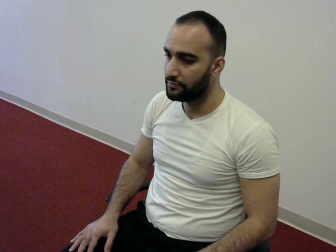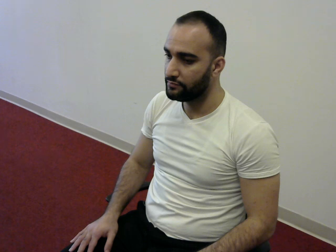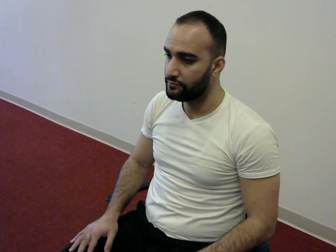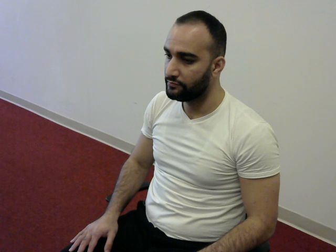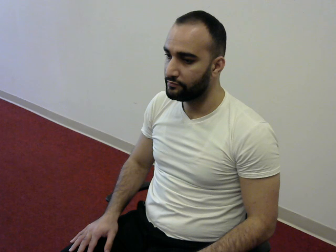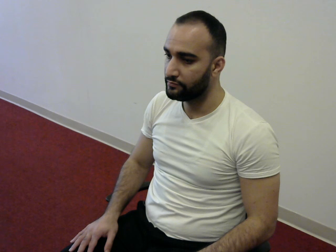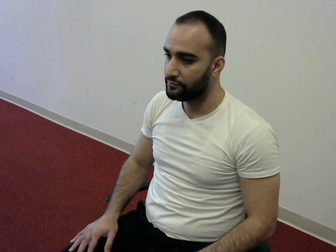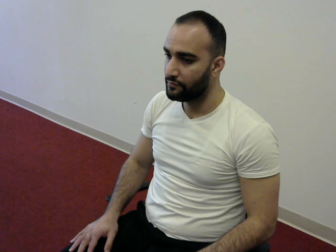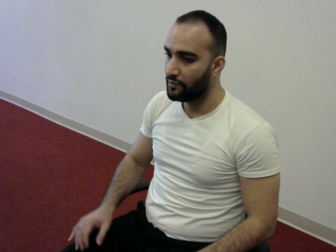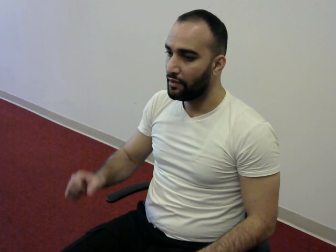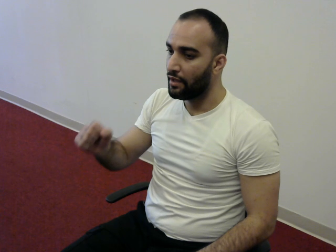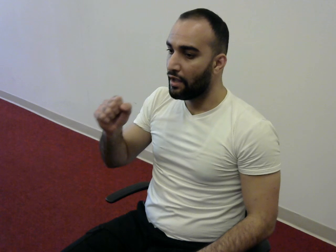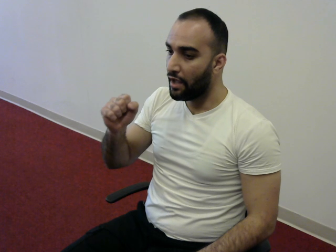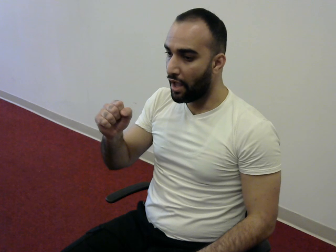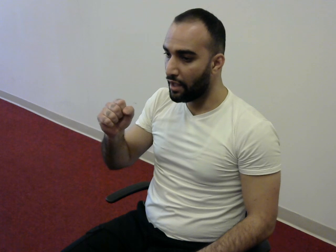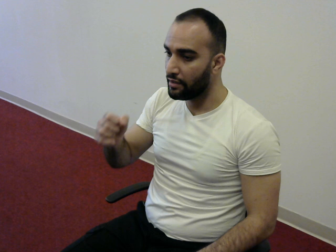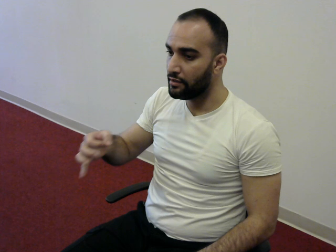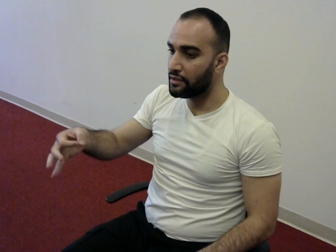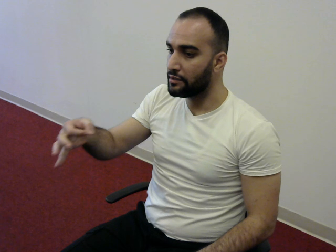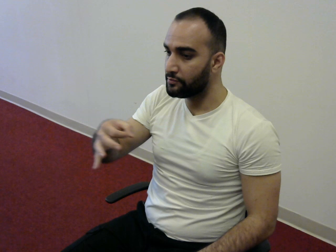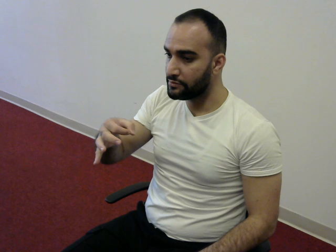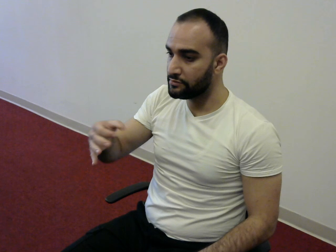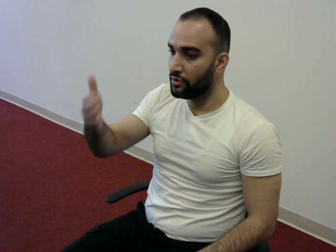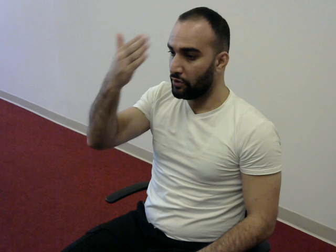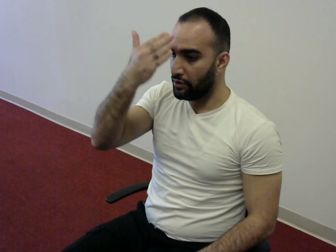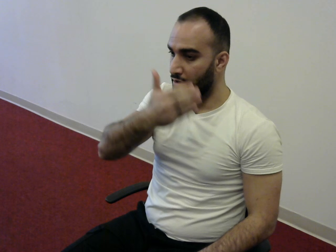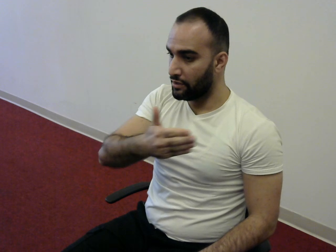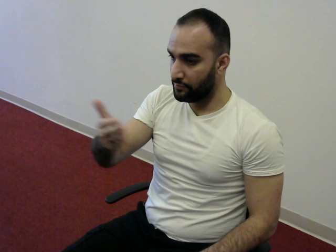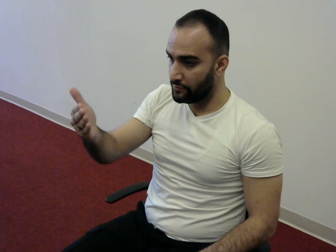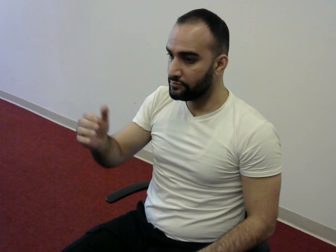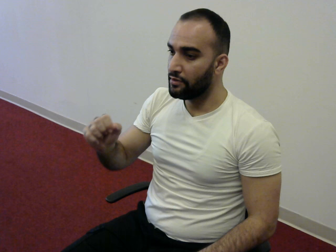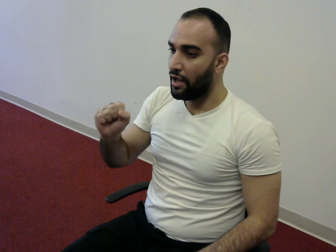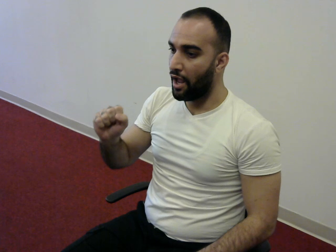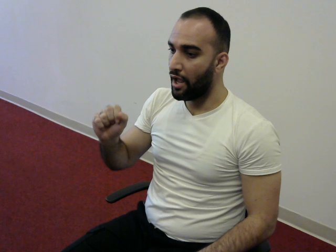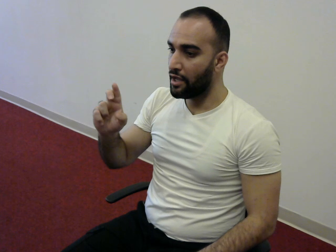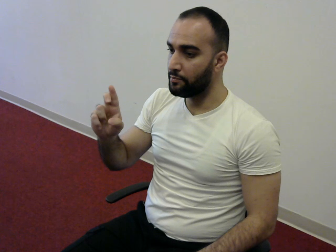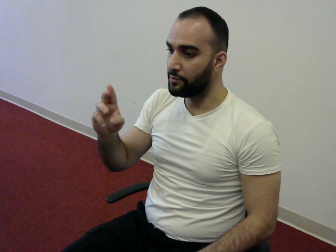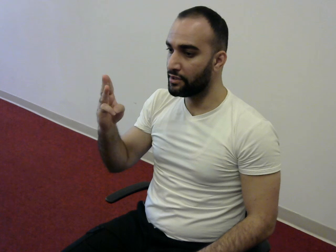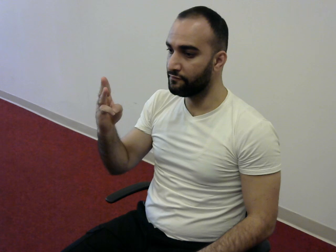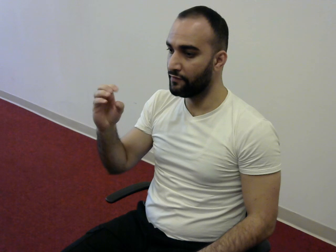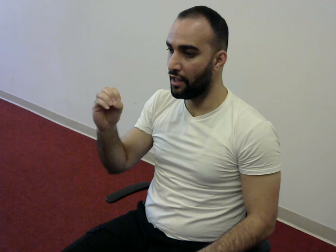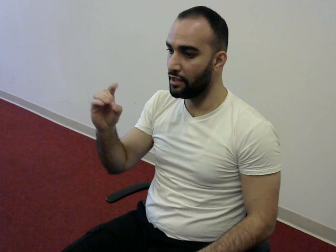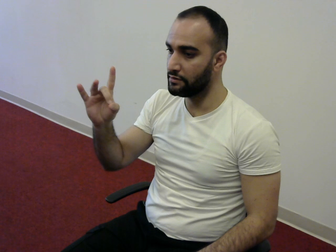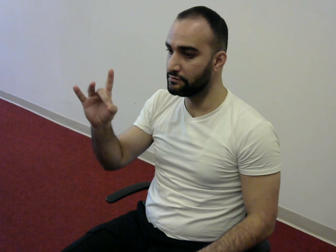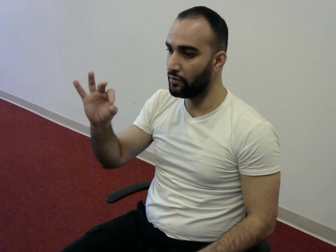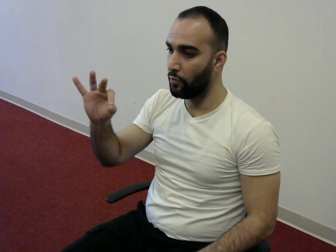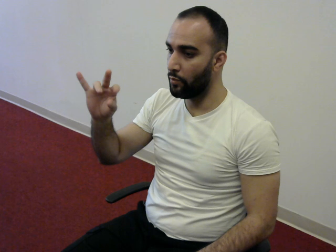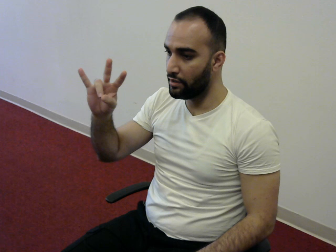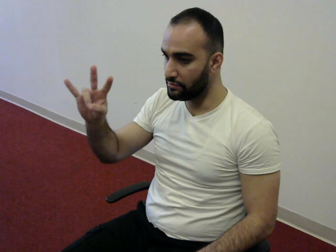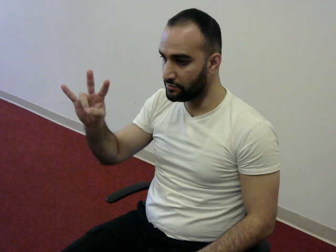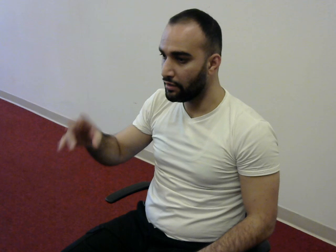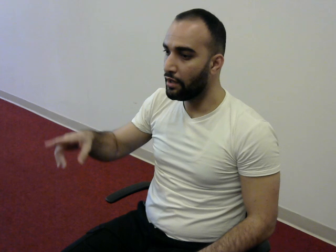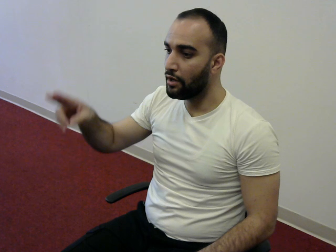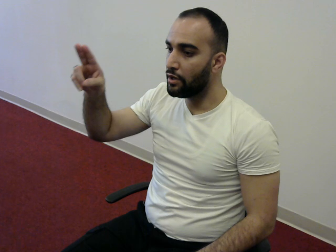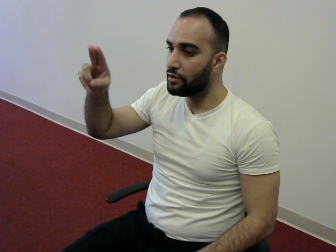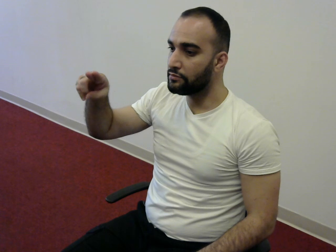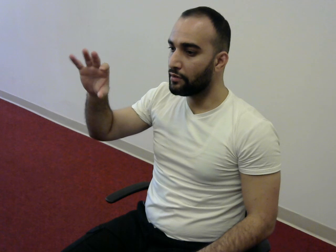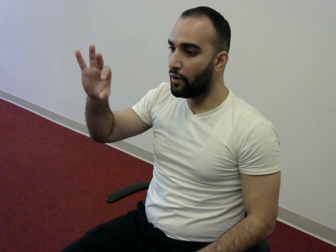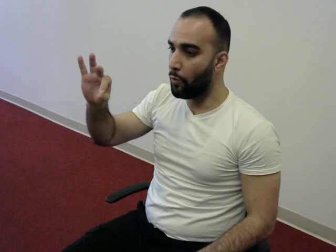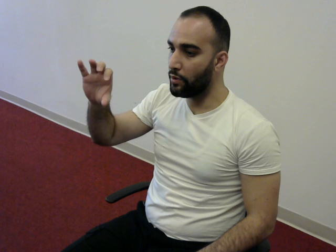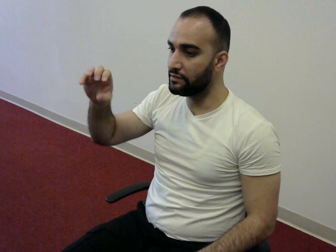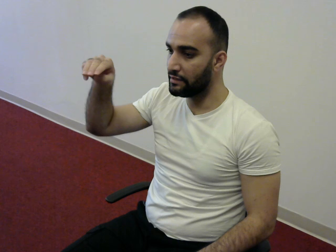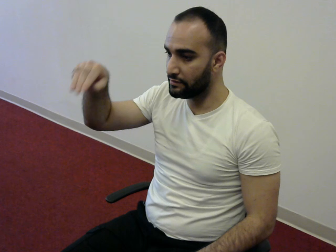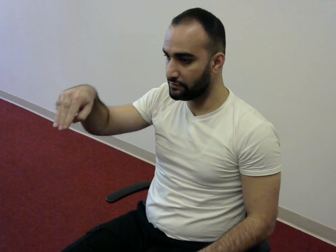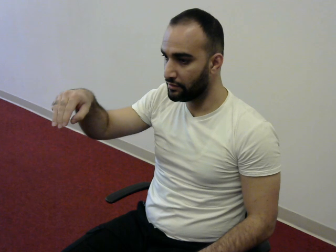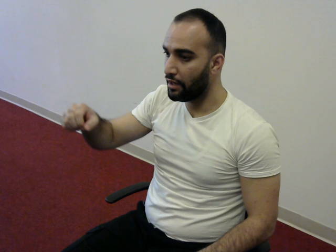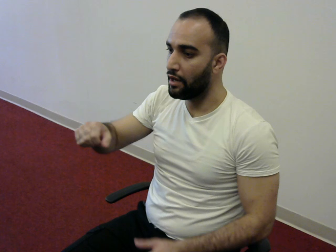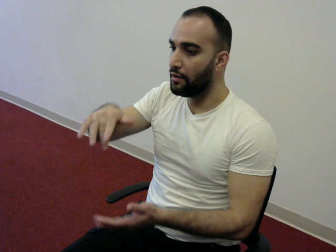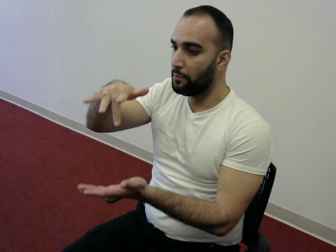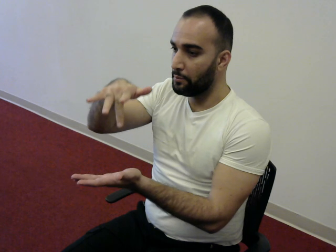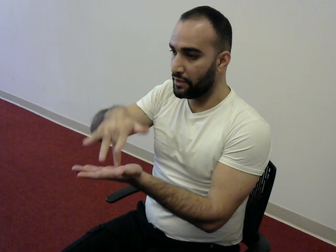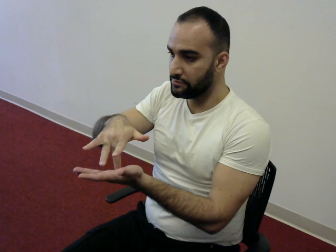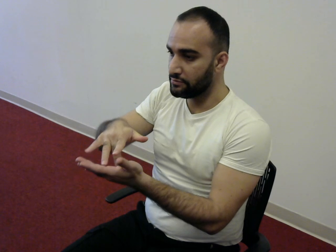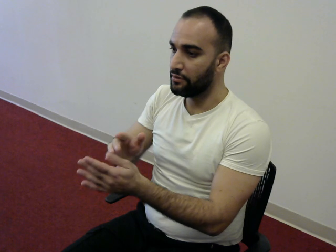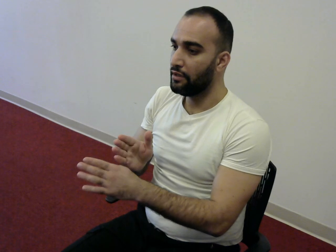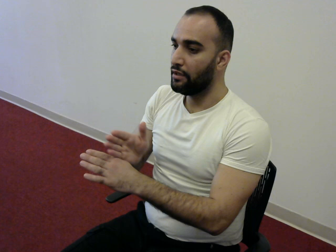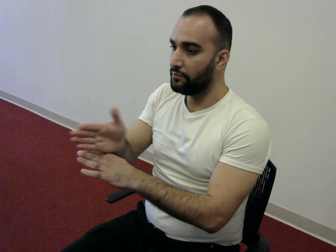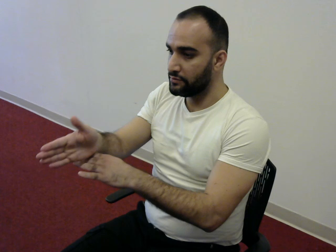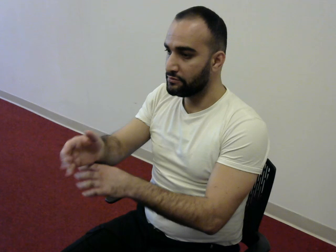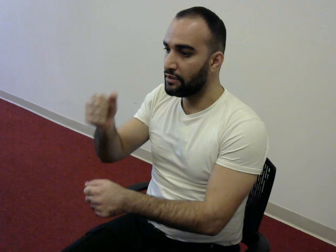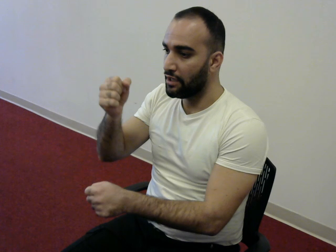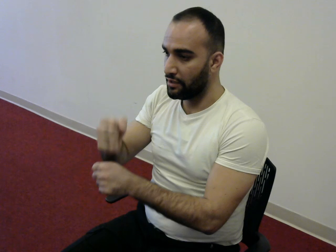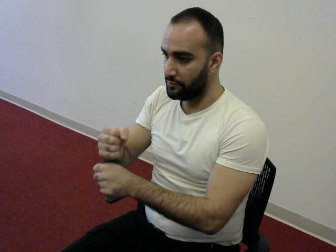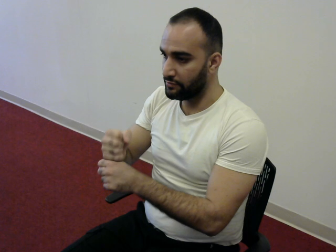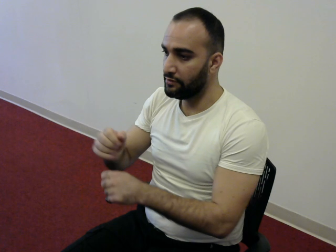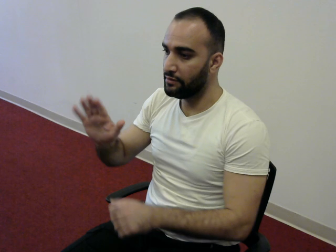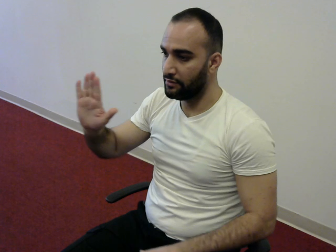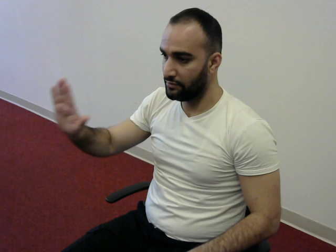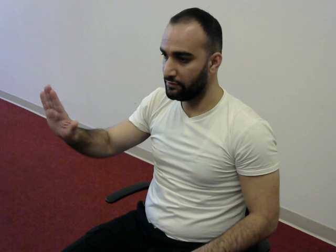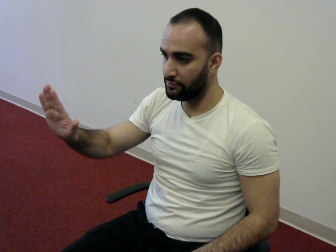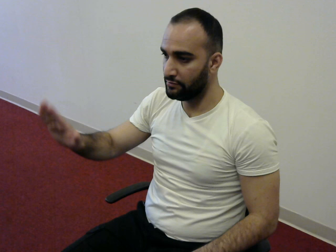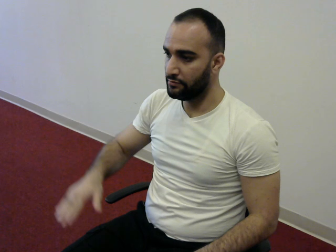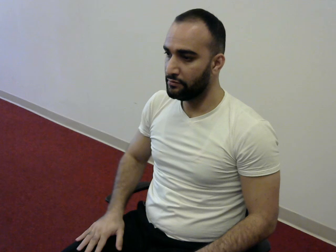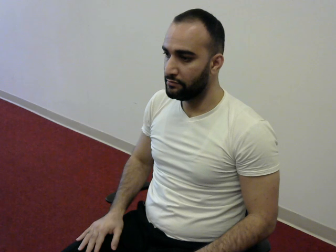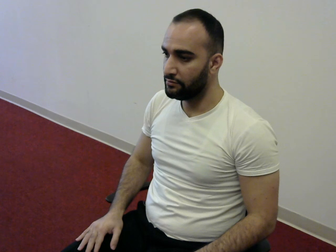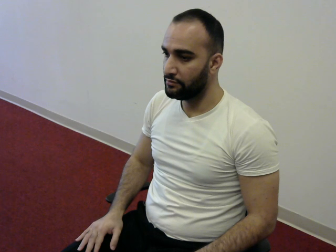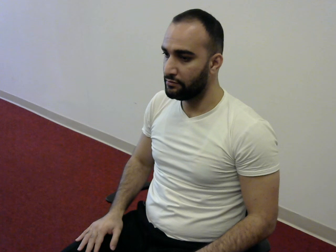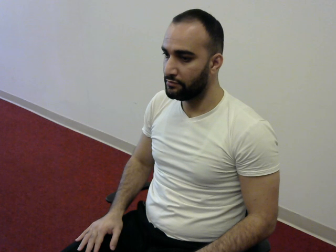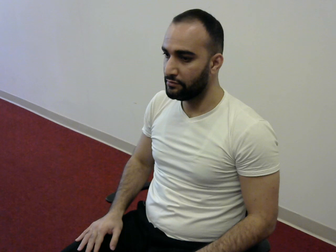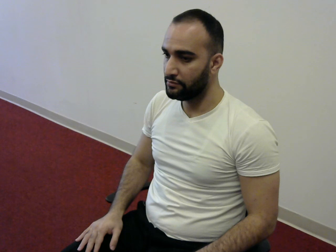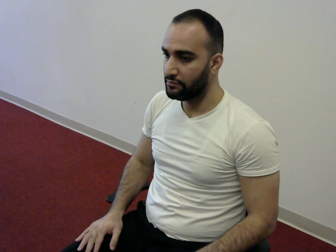Abşeron rayon sakinləri isə Abşeron DOST Mərkəzinə müraciət etməlidir